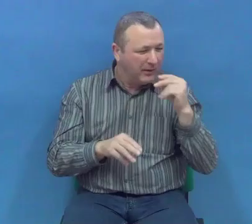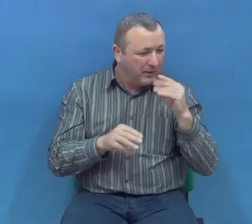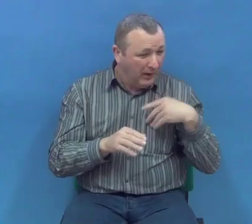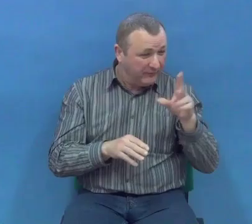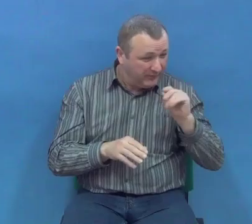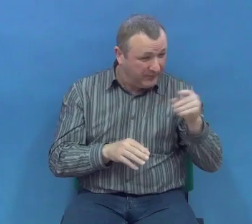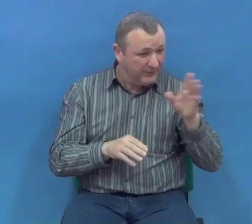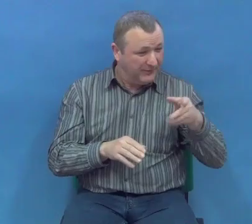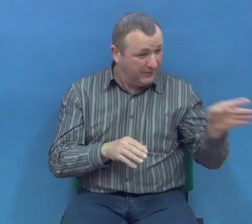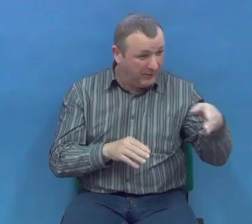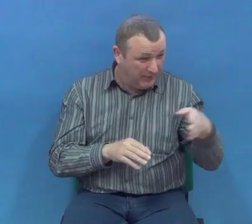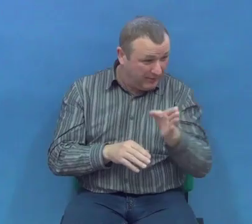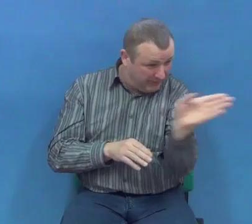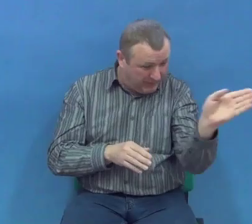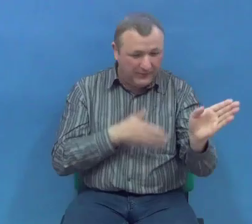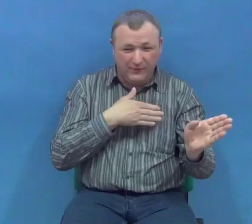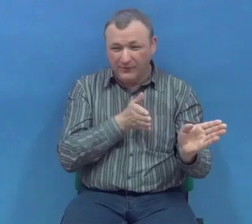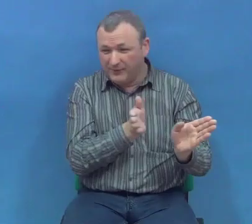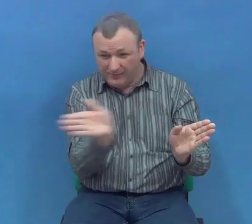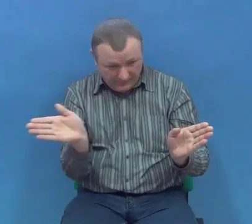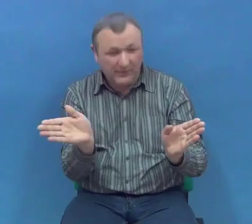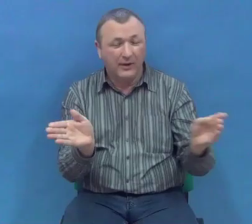Pokazuje mu różne kierunki.